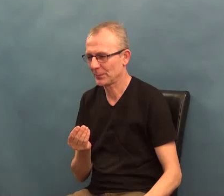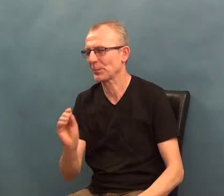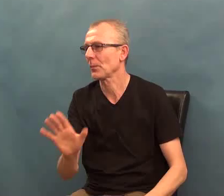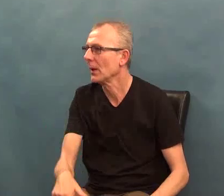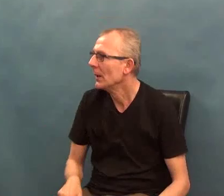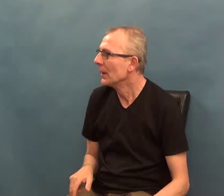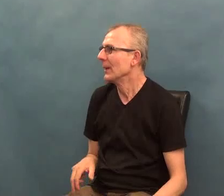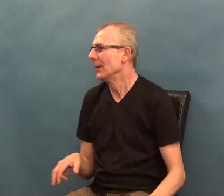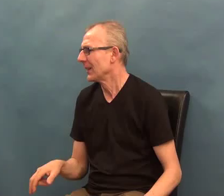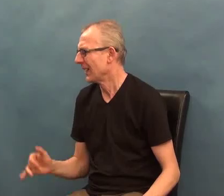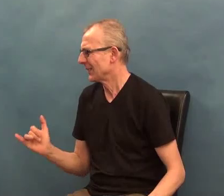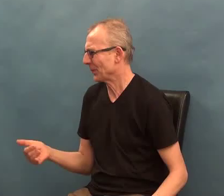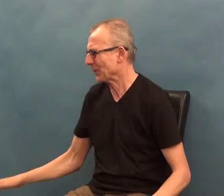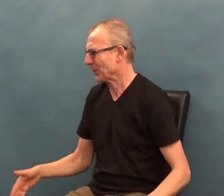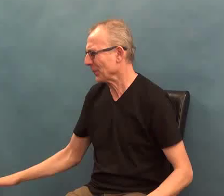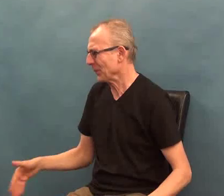Odchodzi, mały chłopiec idzie za nim i cały czas odpycha od siebie małe dziecko.